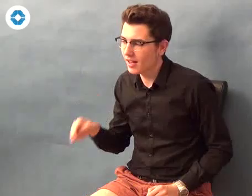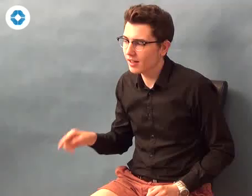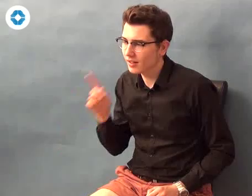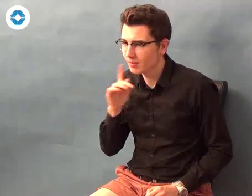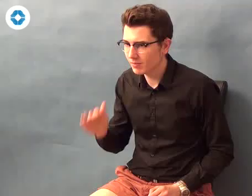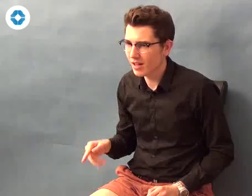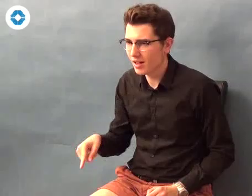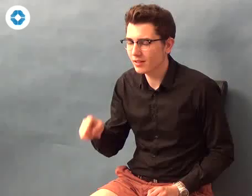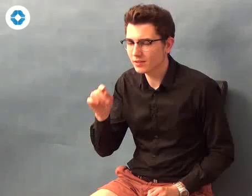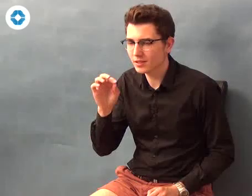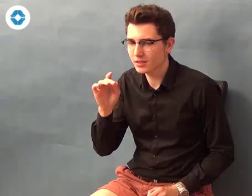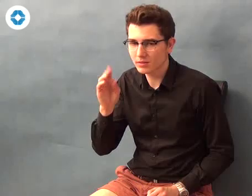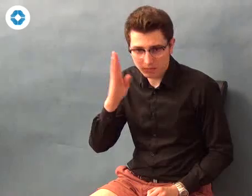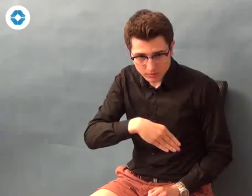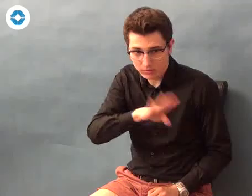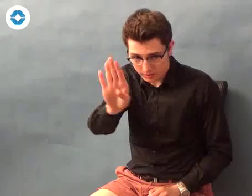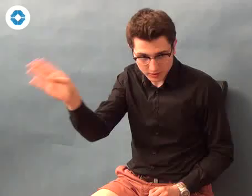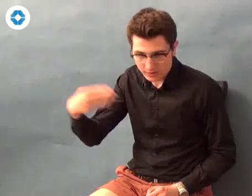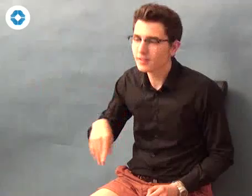Mały chłopiec powtarza te kierunki.